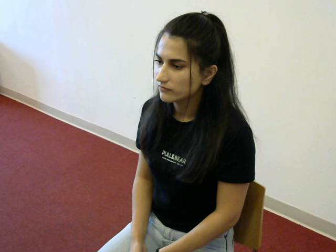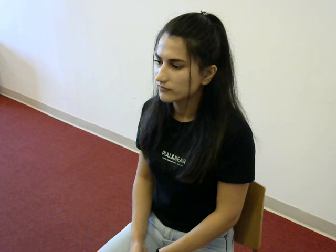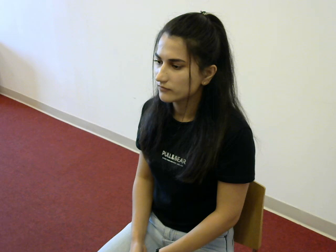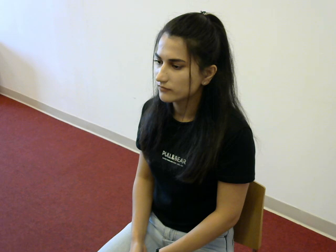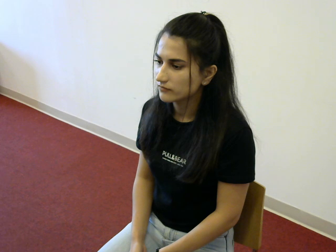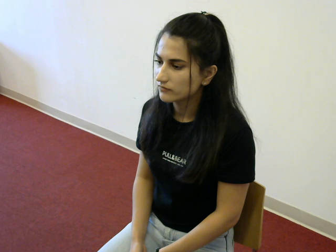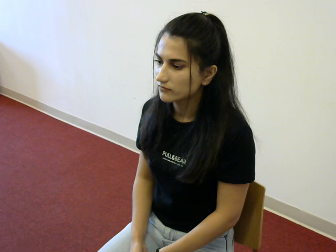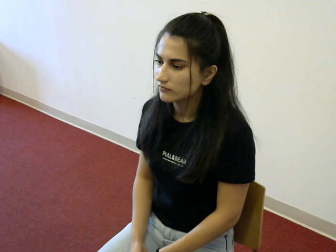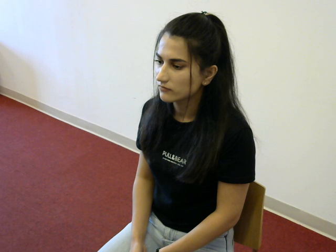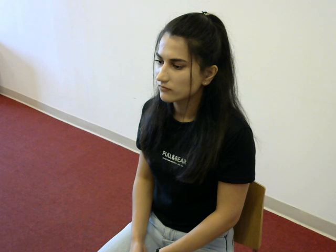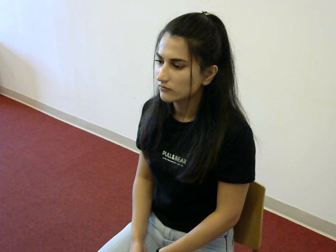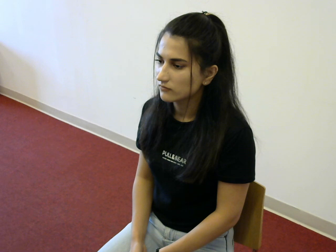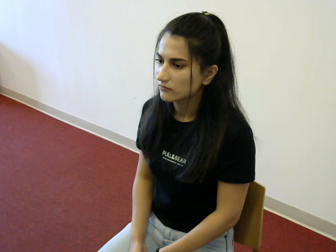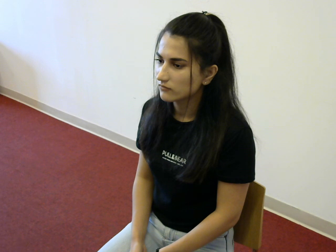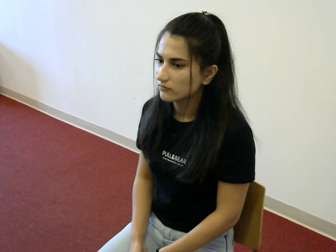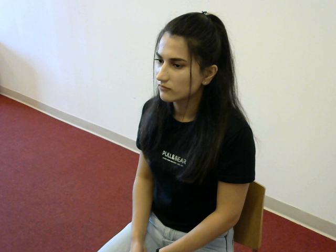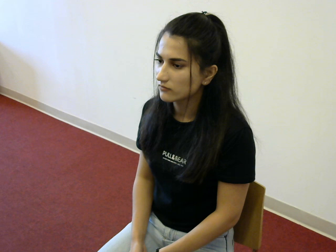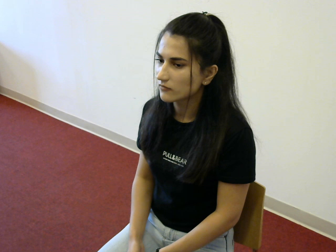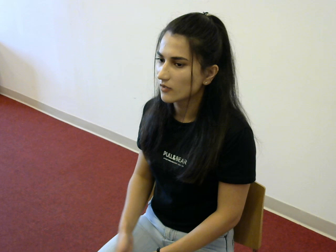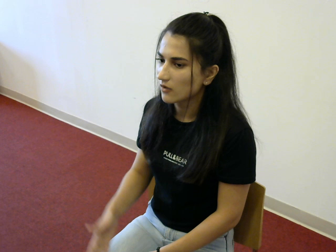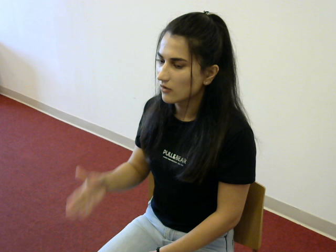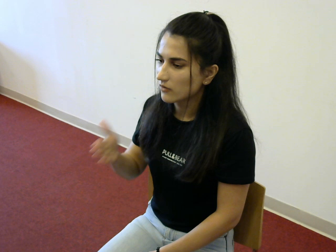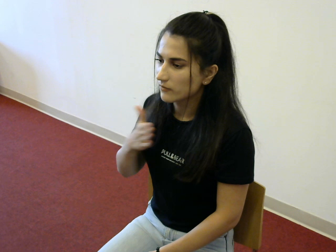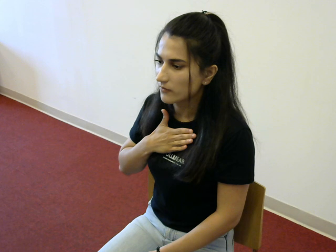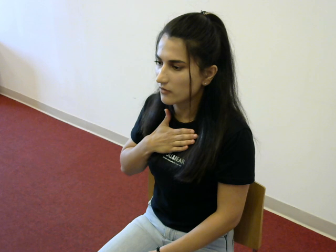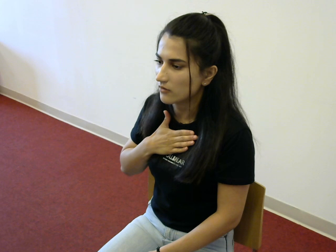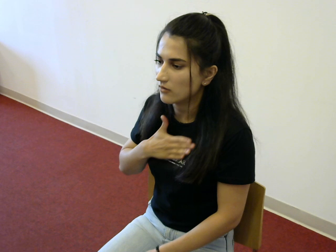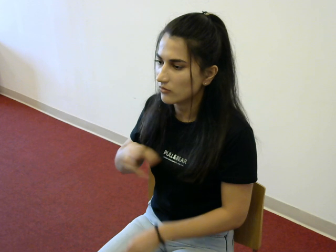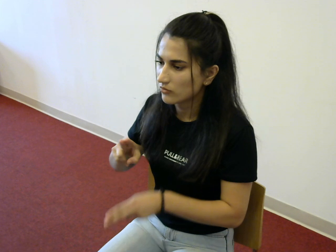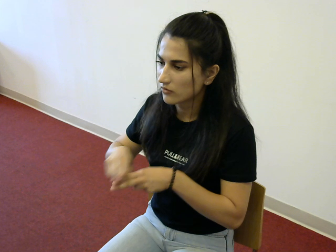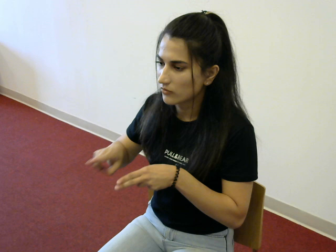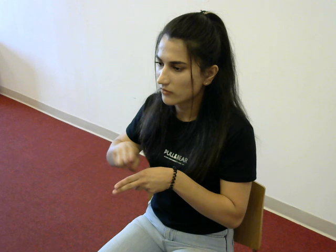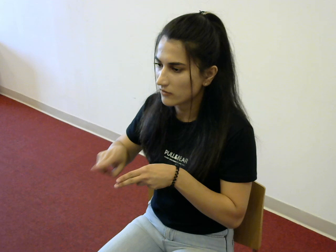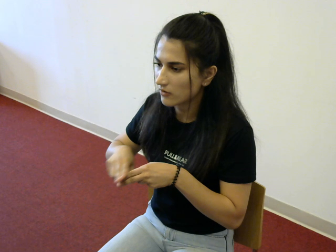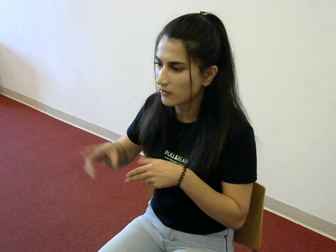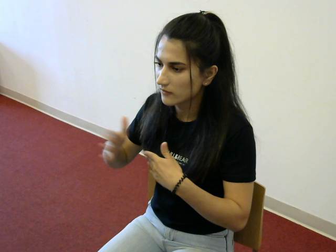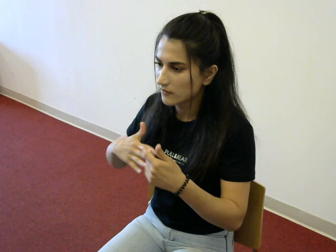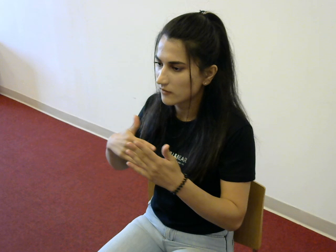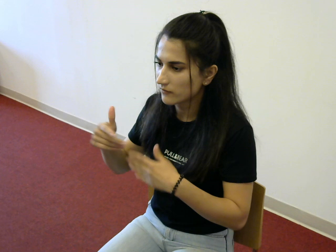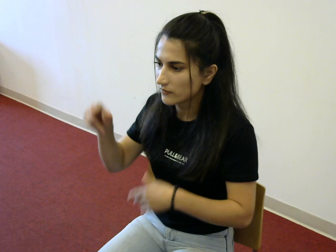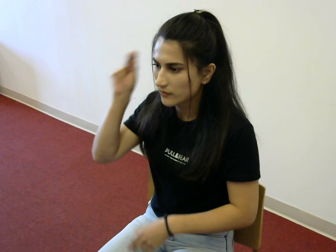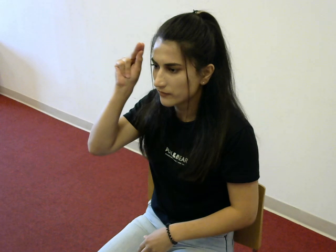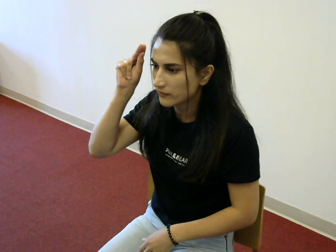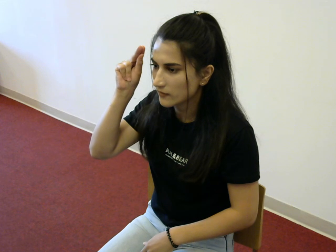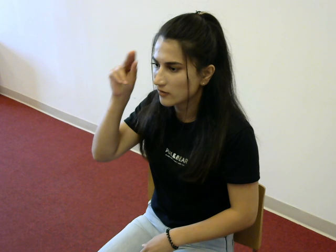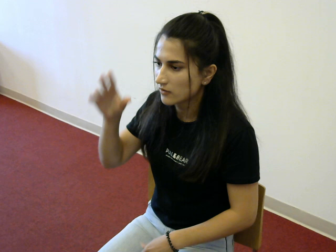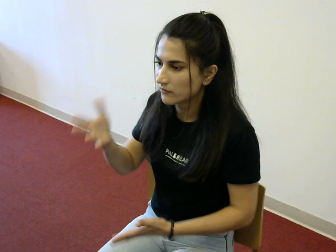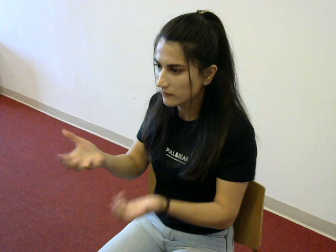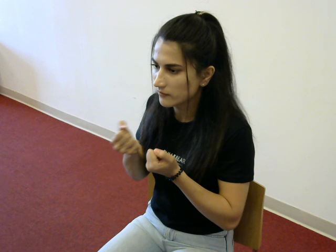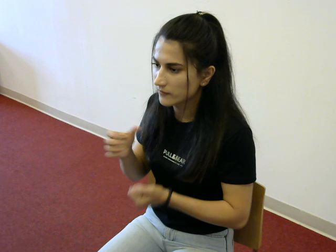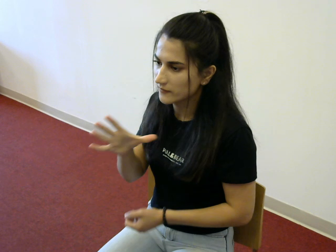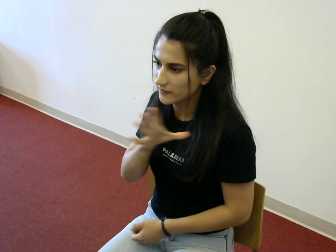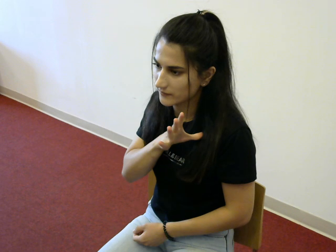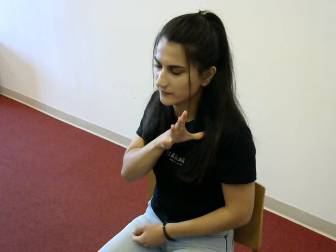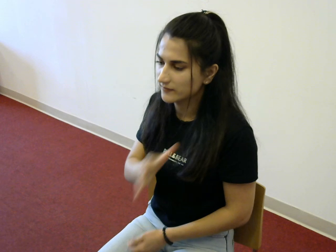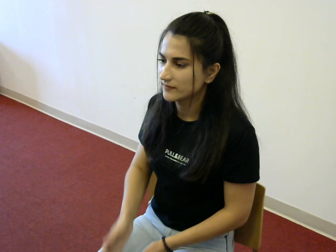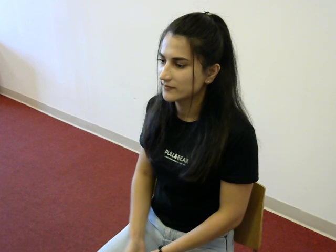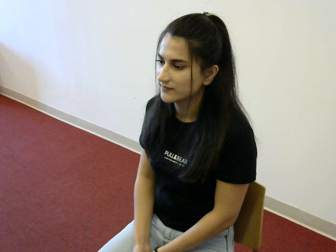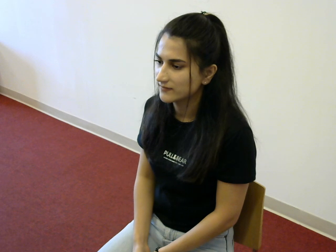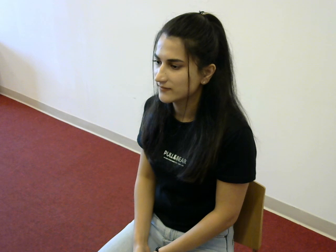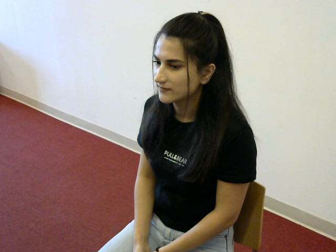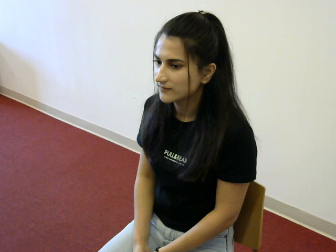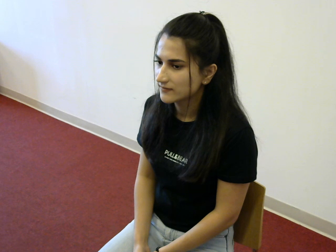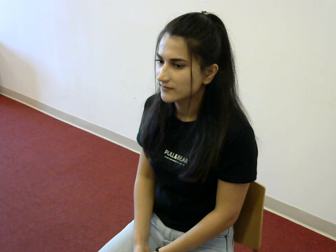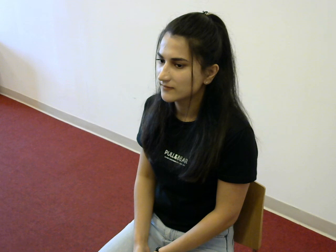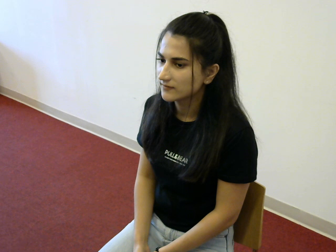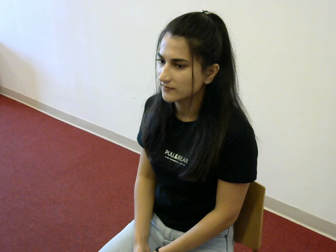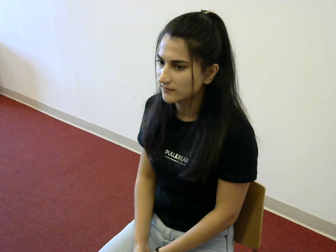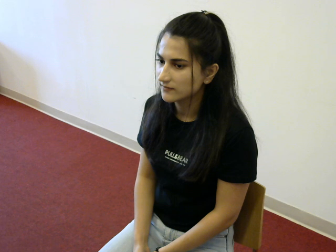Mən dülgər peşəsinin təhsilini almışam